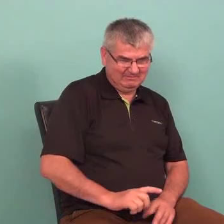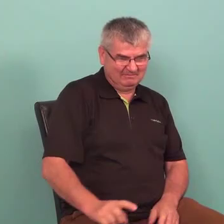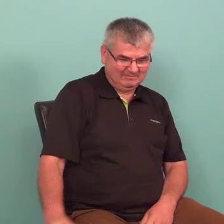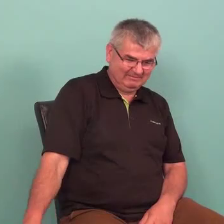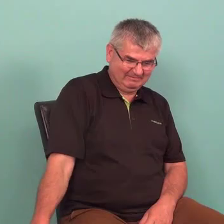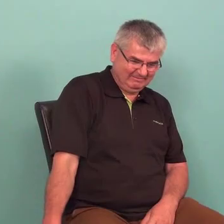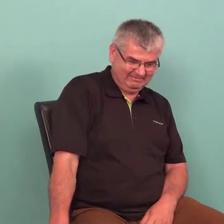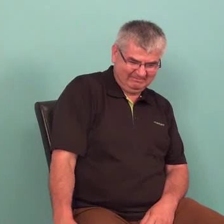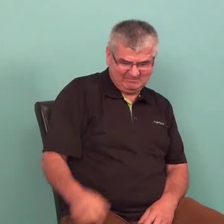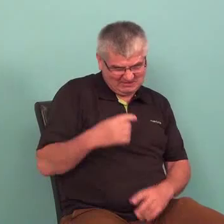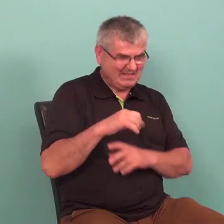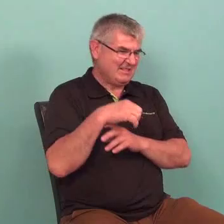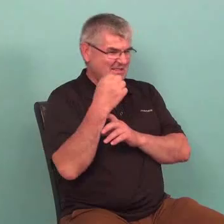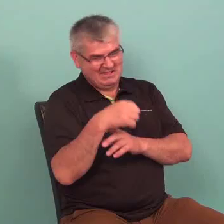Ciągnie ją, a koza opiera się, kręci głową.